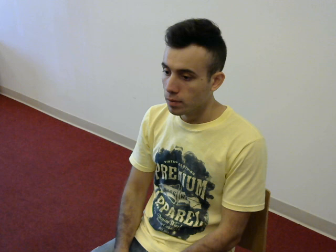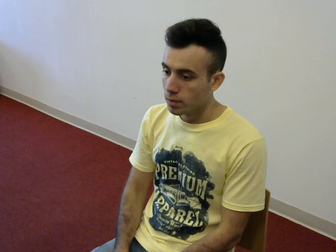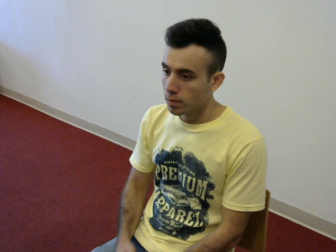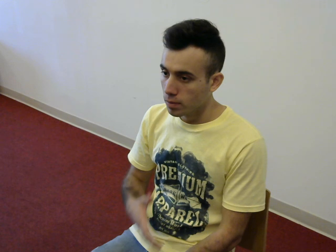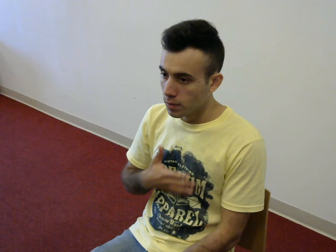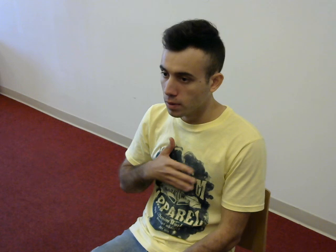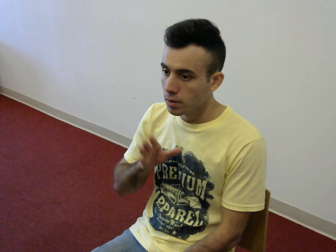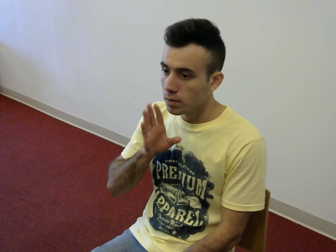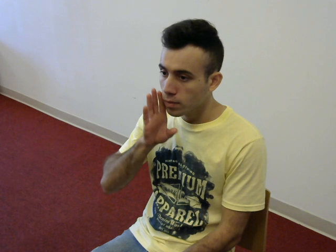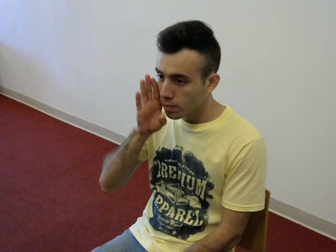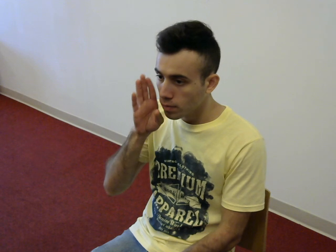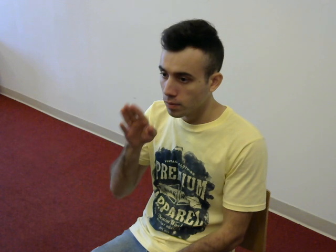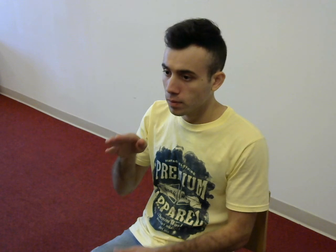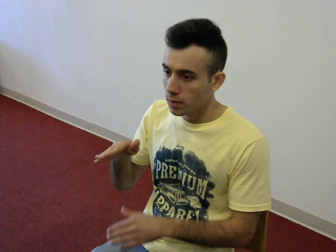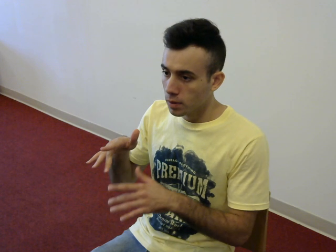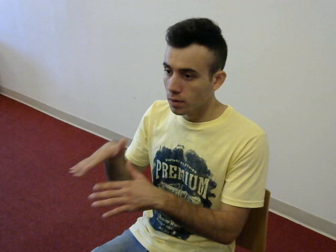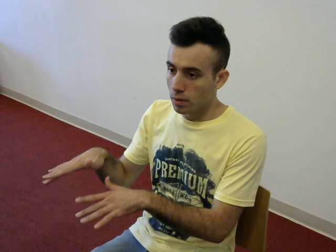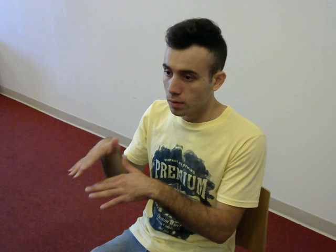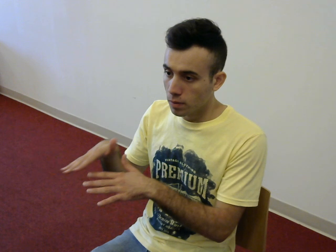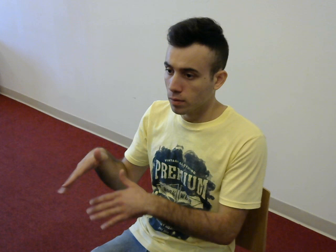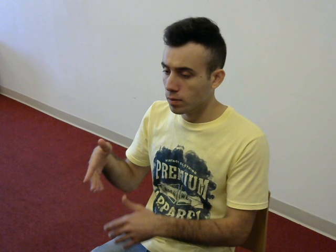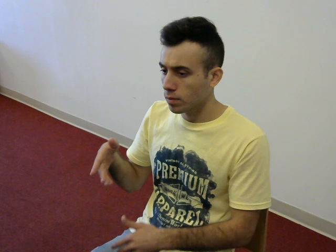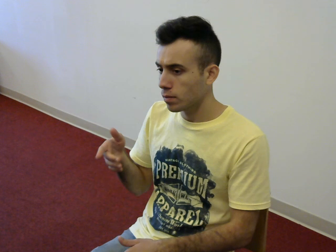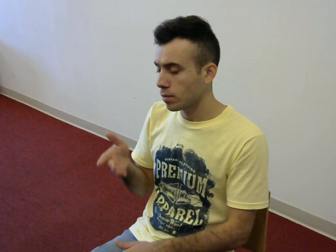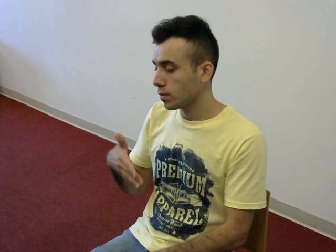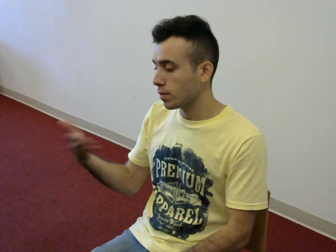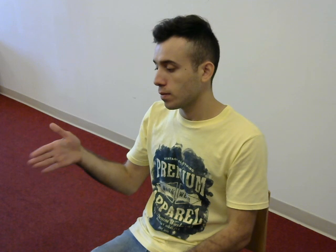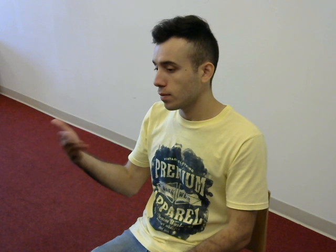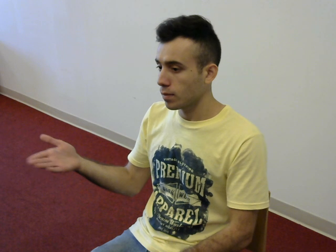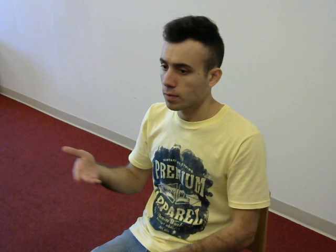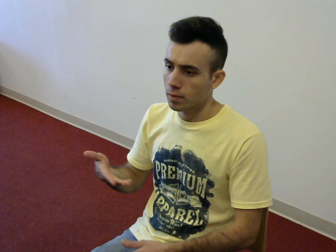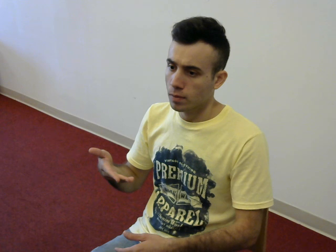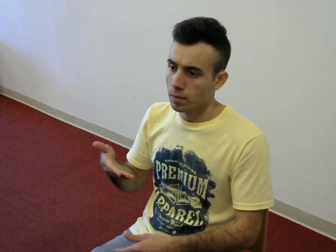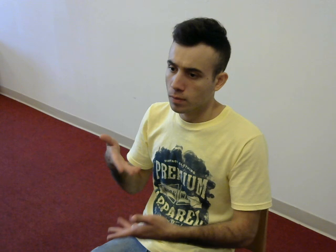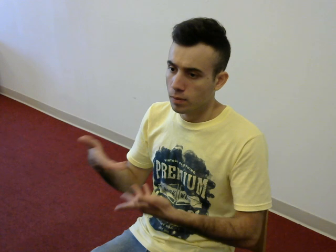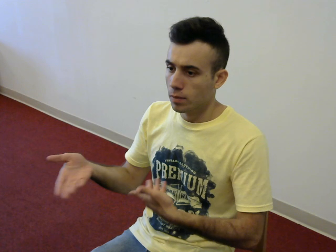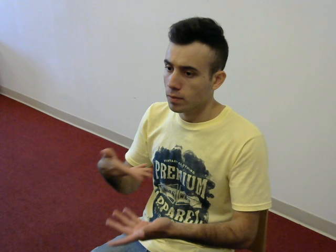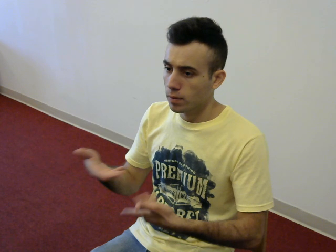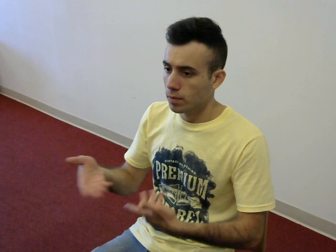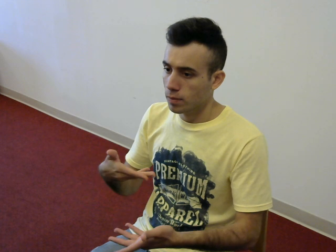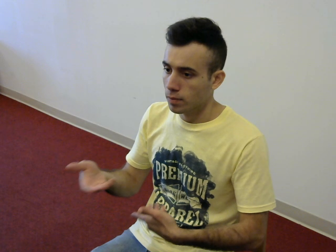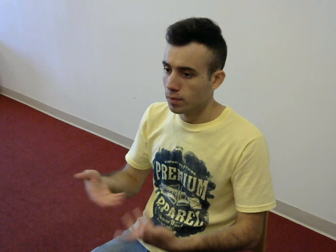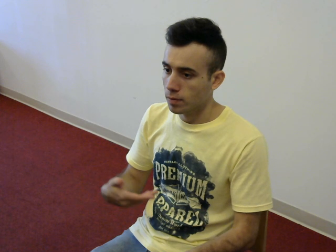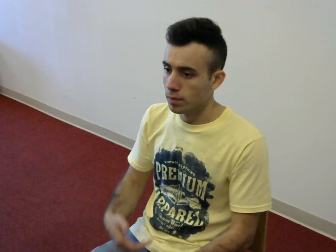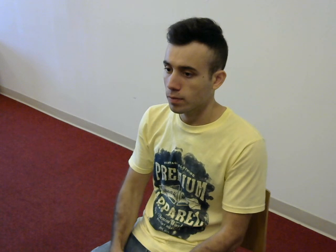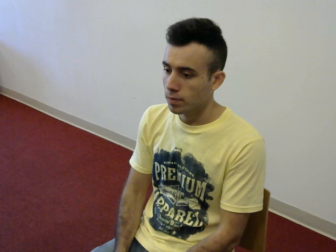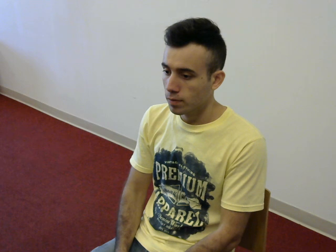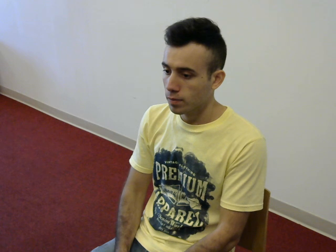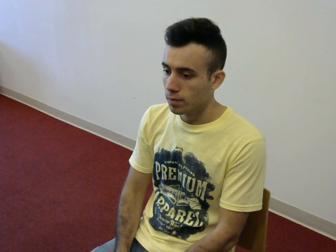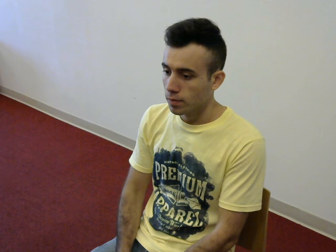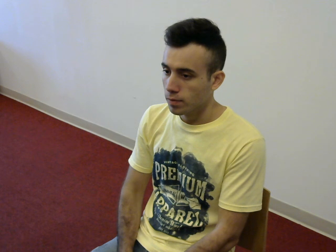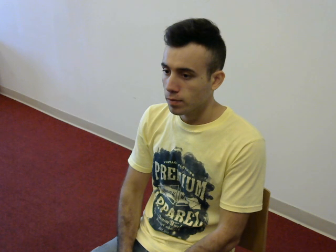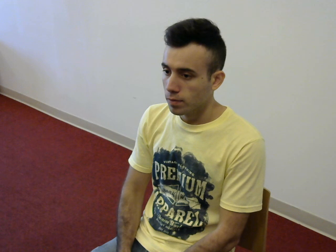Mən səhərlər dənizin kənarında gəzirəm